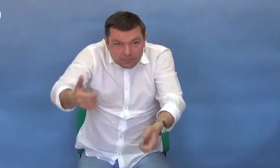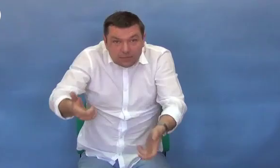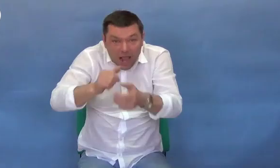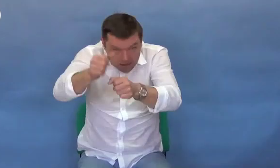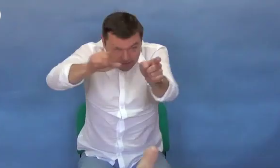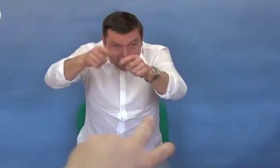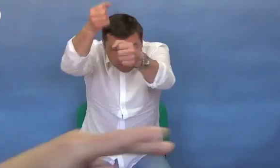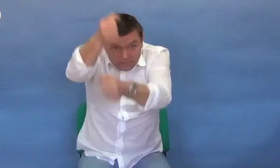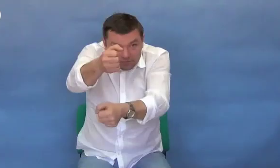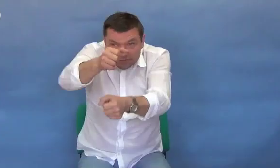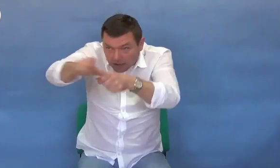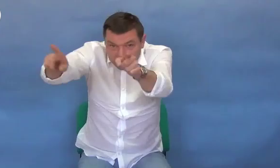Czy jest gdzieś taki znak?